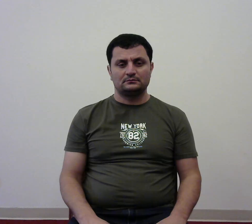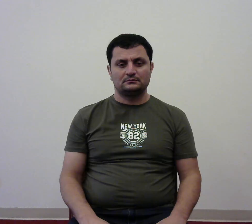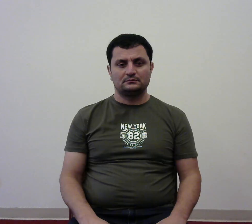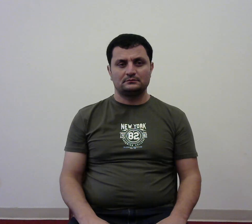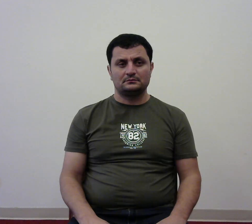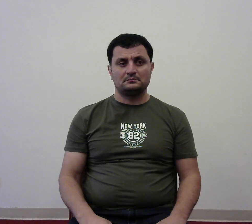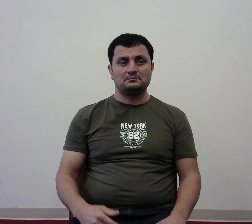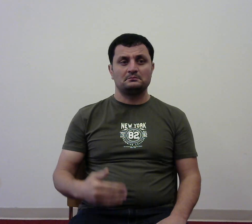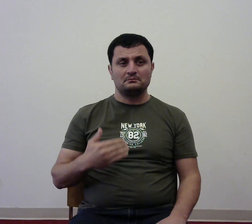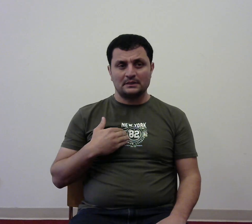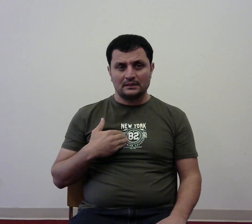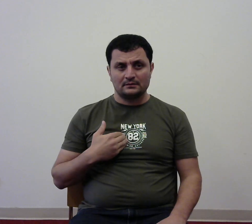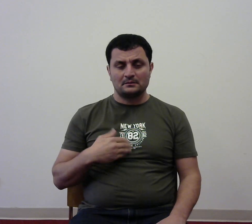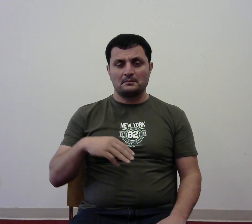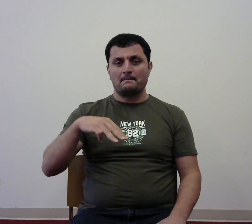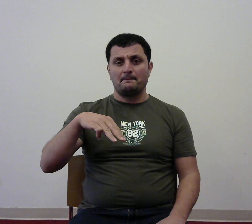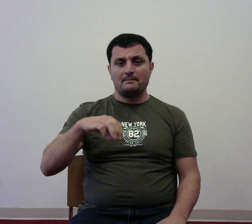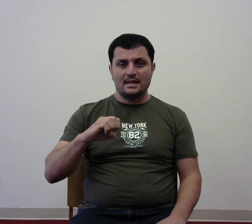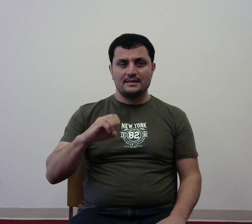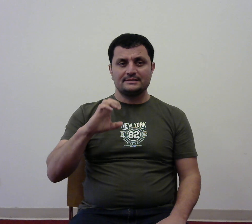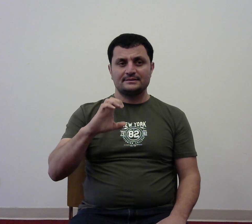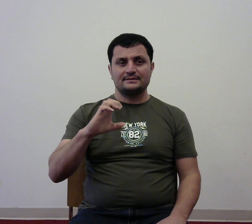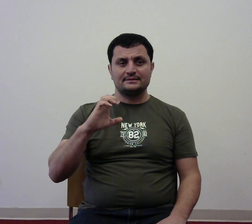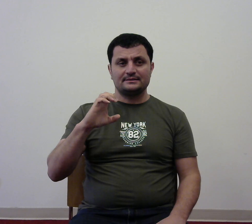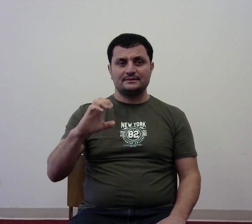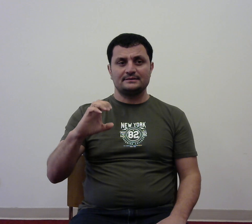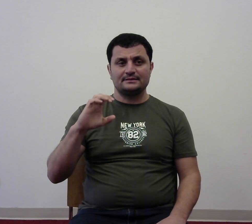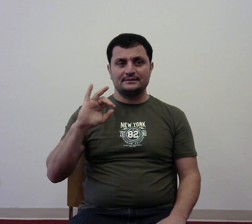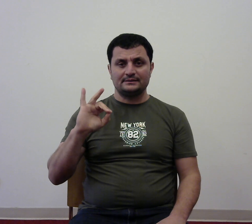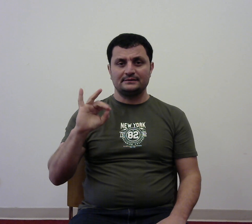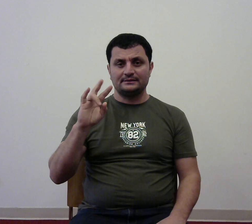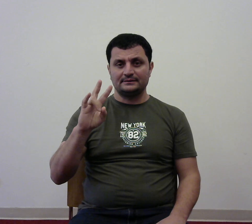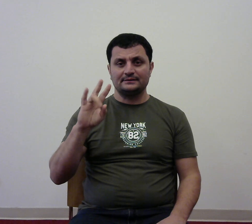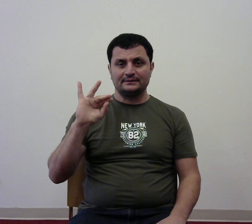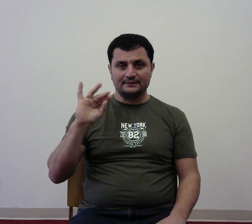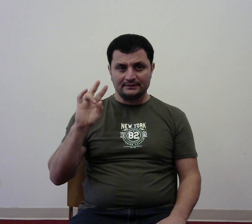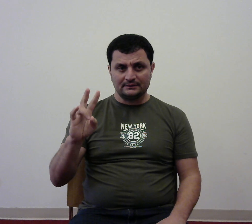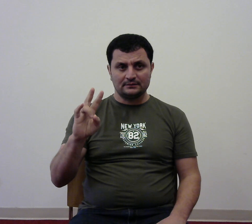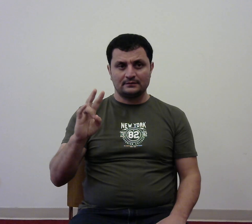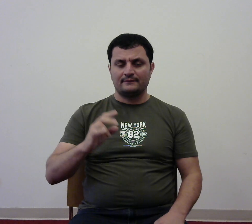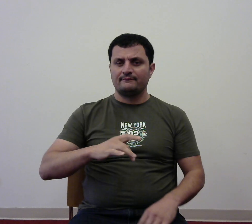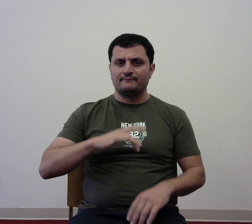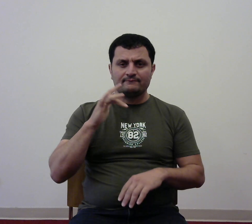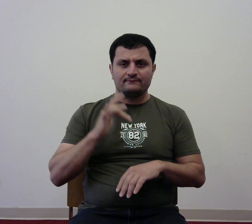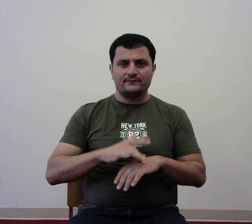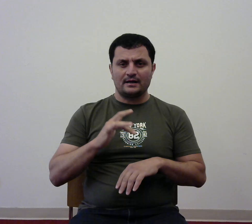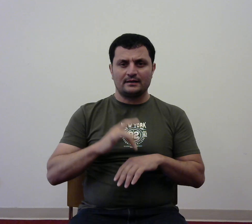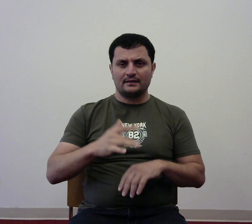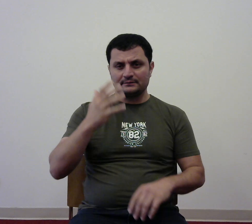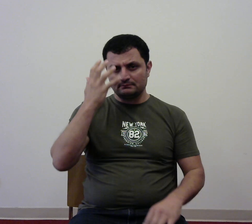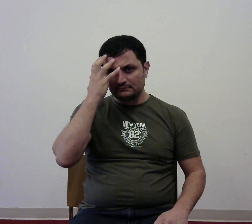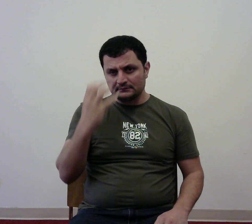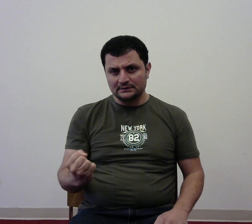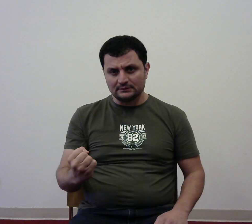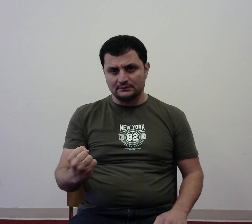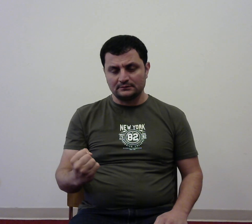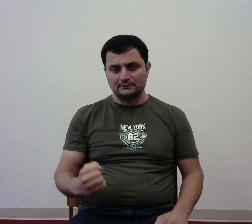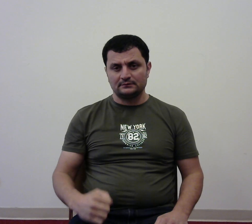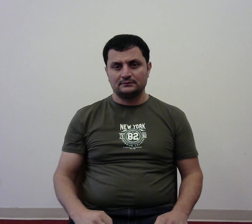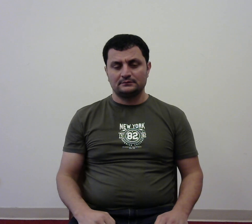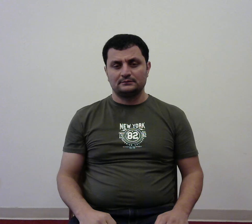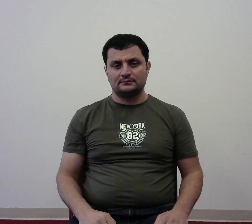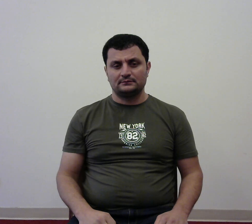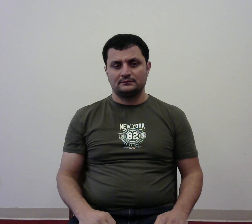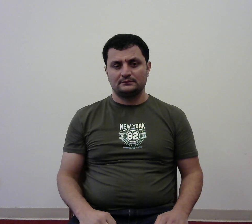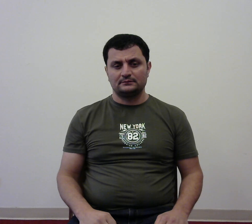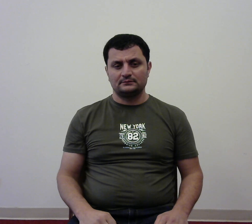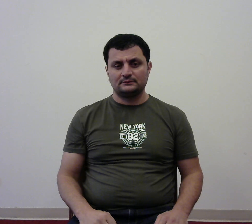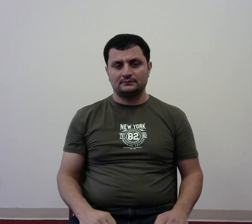Mən Messinin fanatıyam